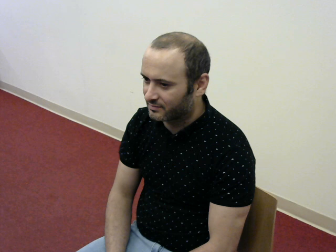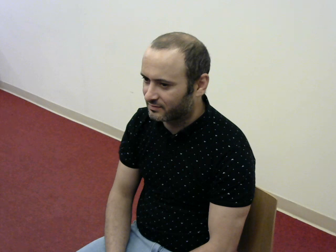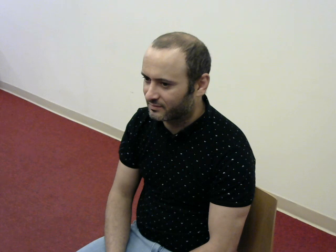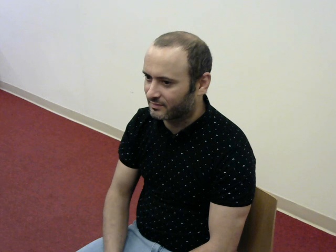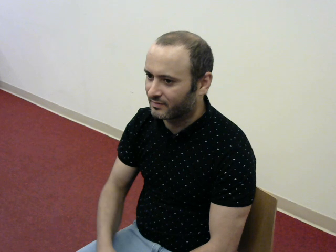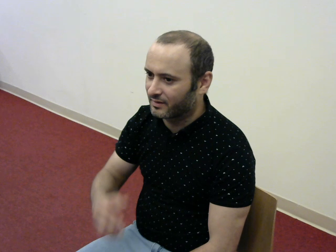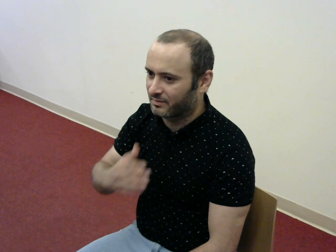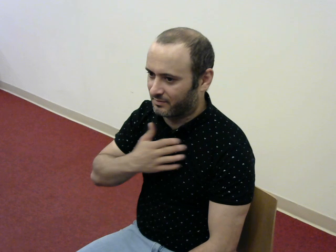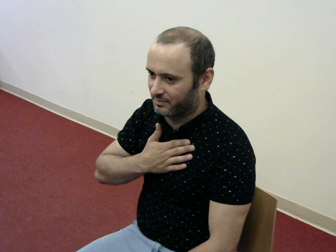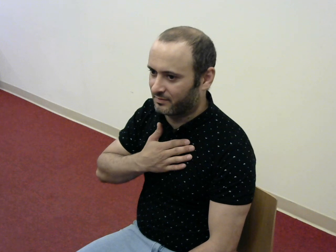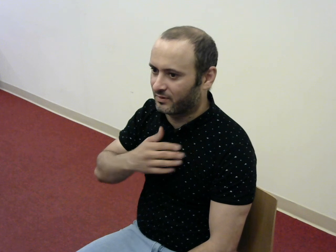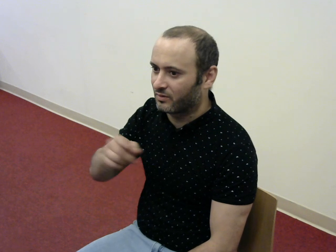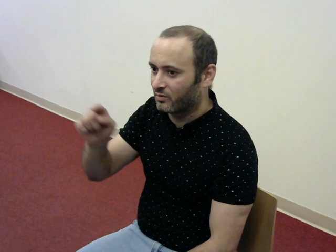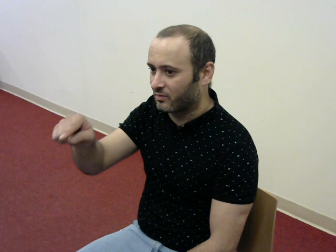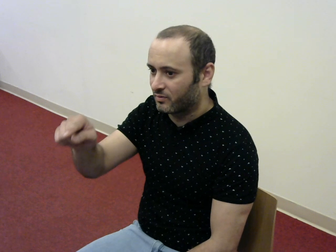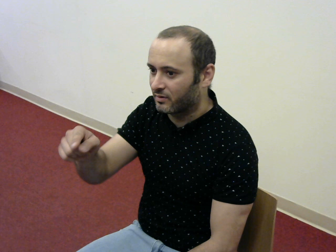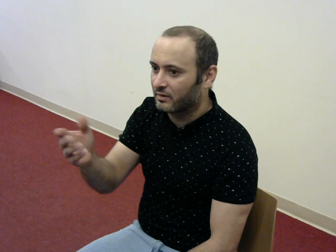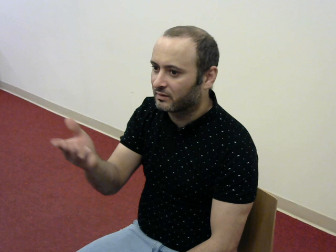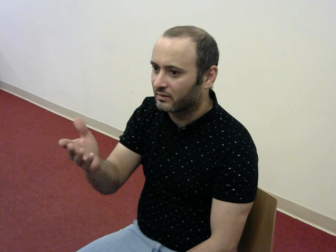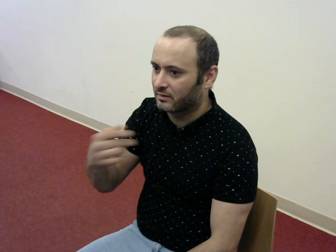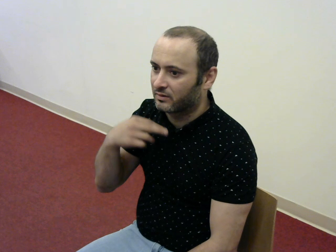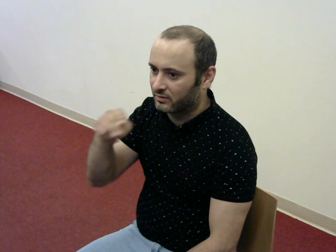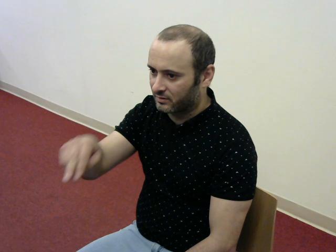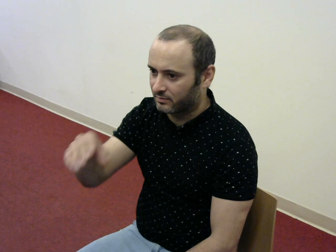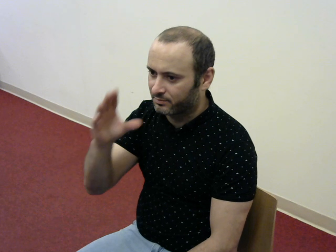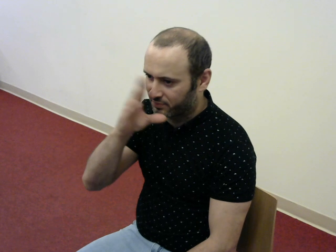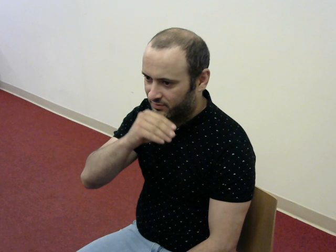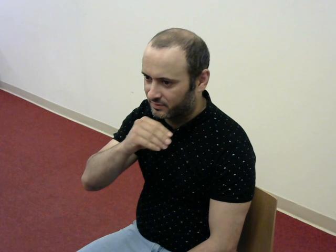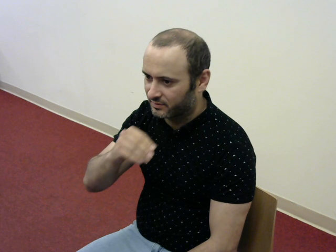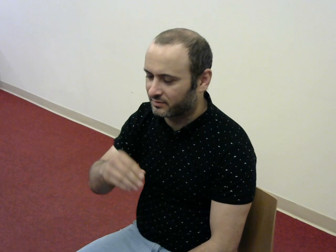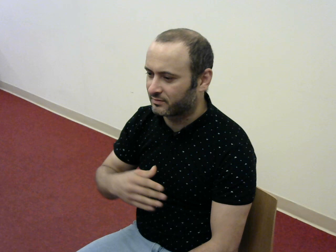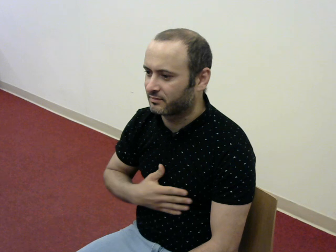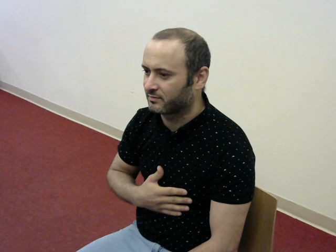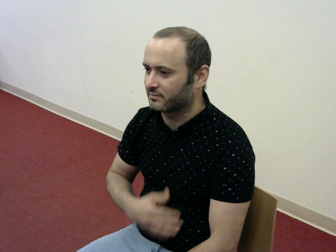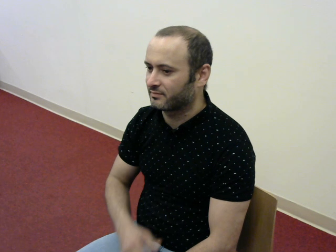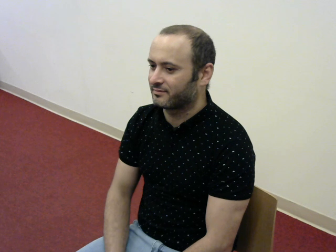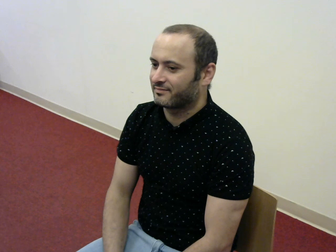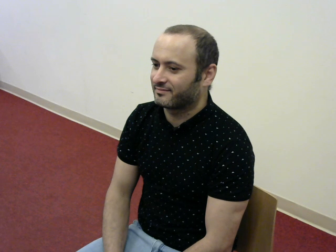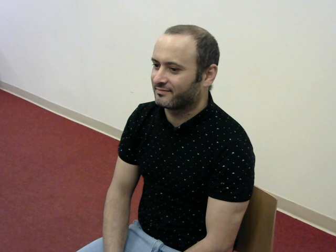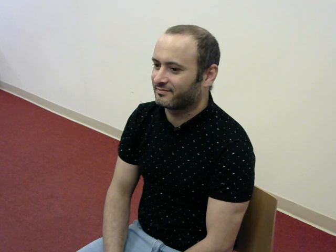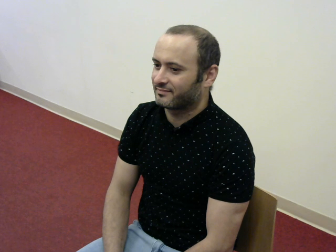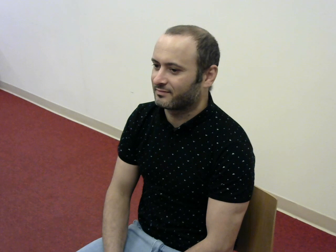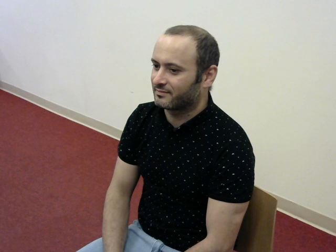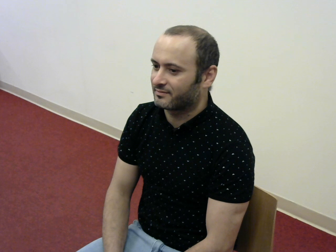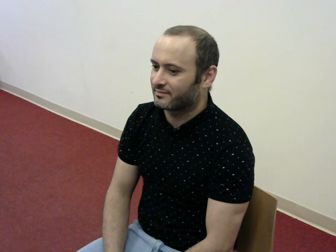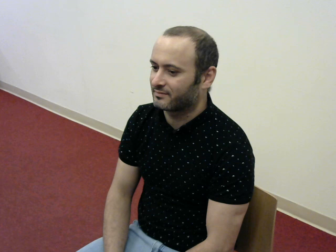Mən ora necə gedə bilərəm?